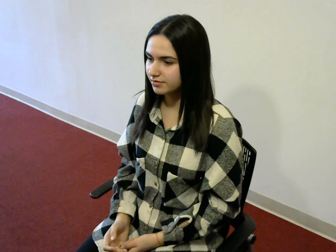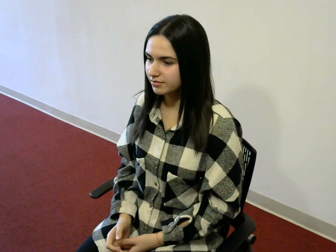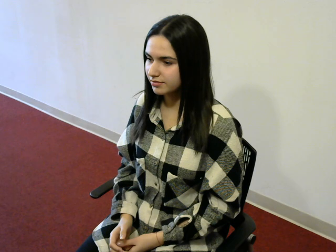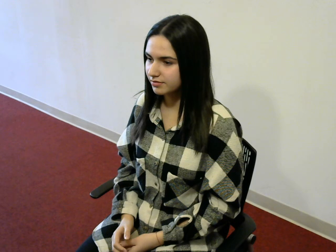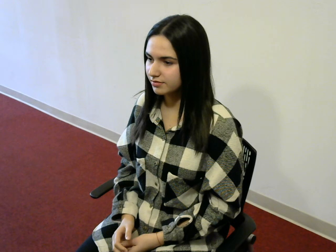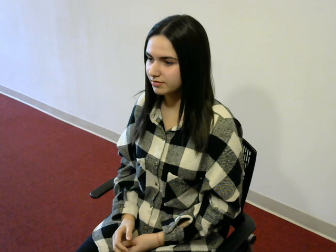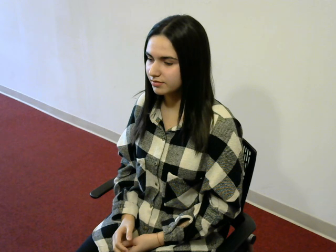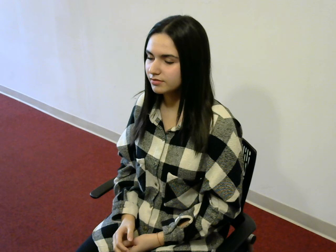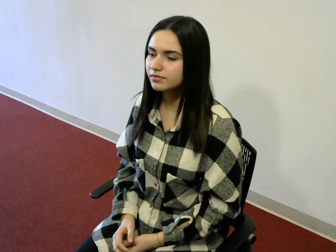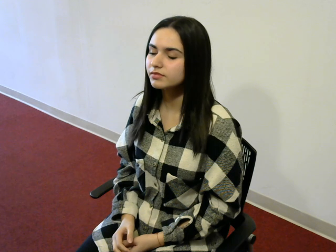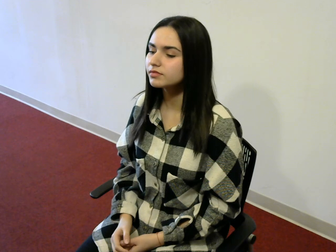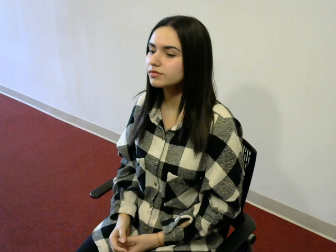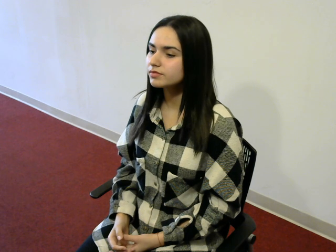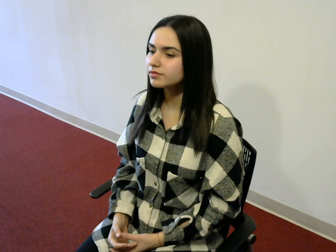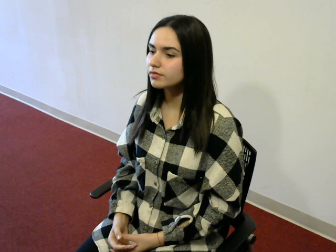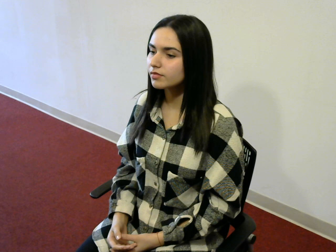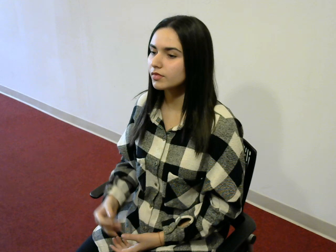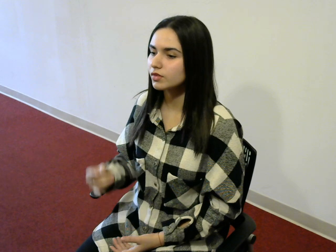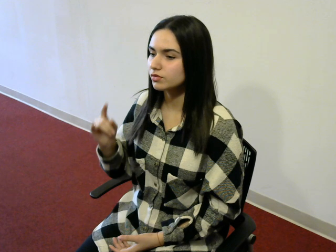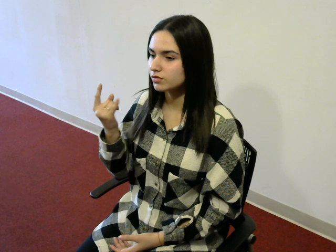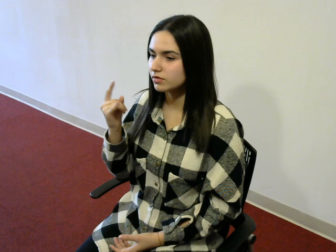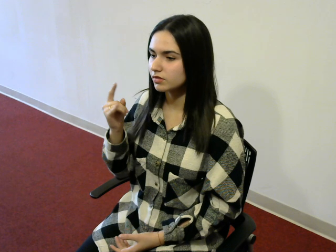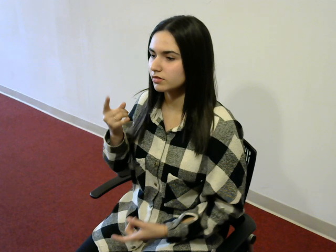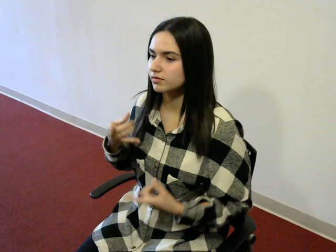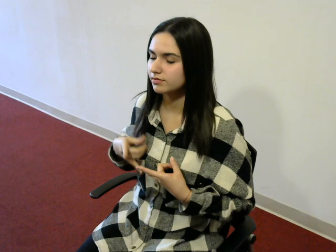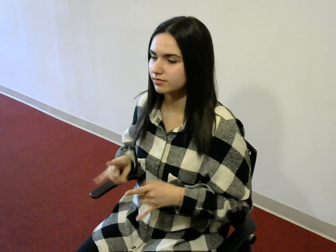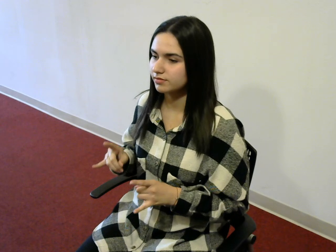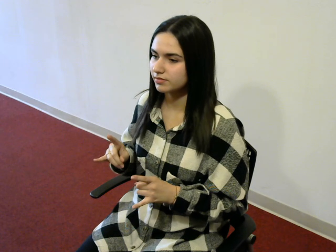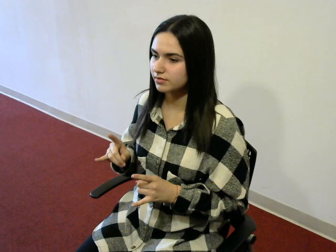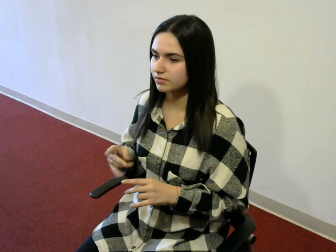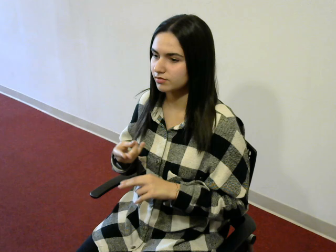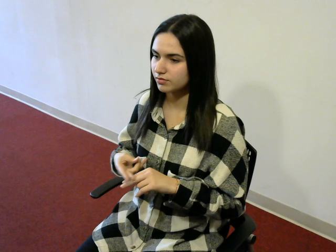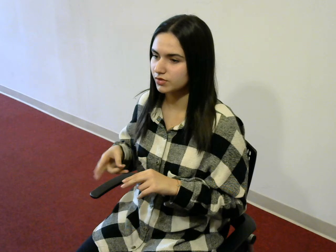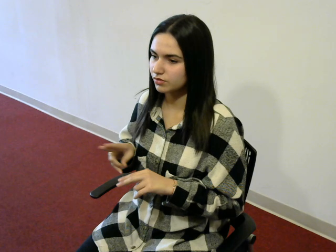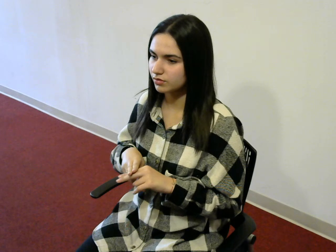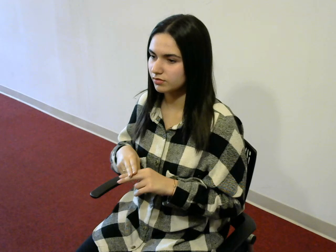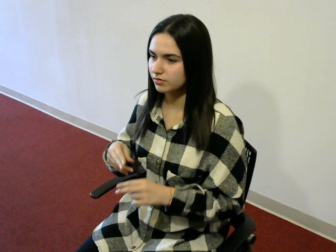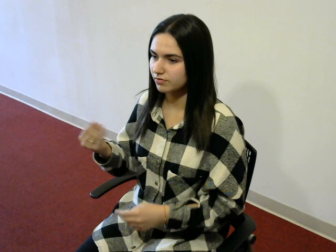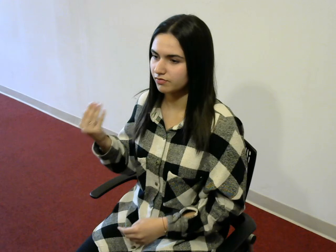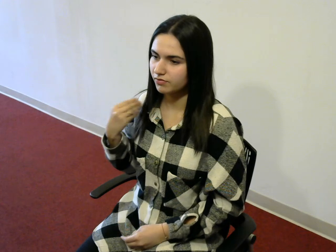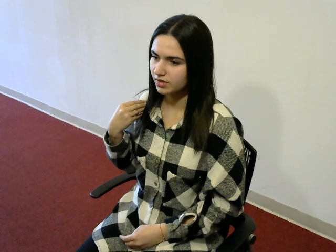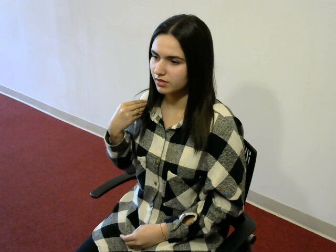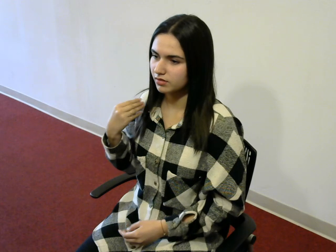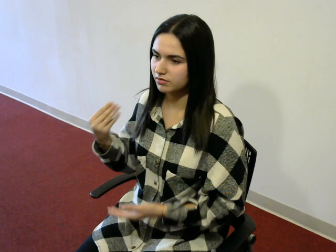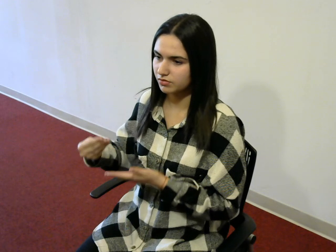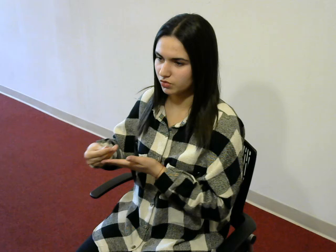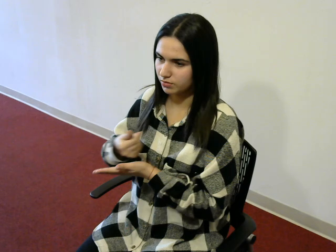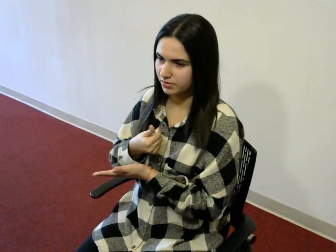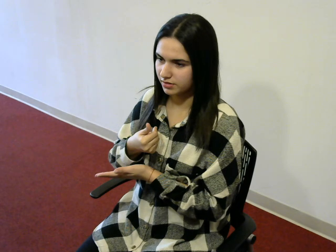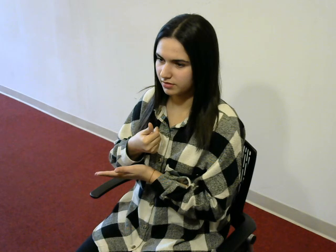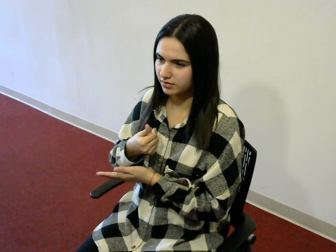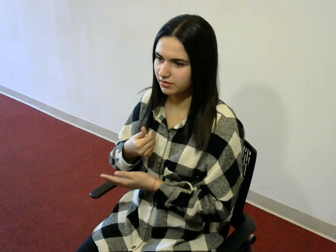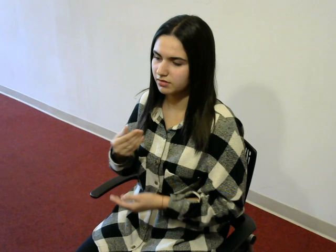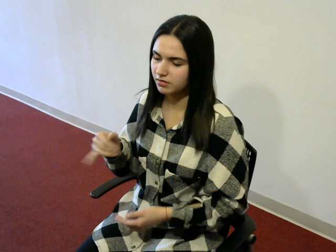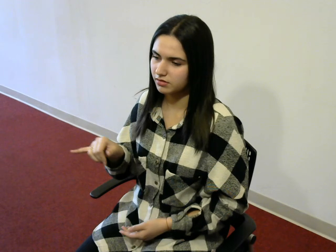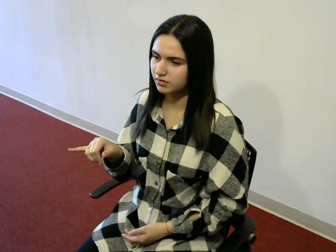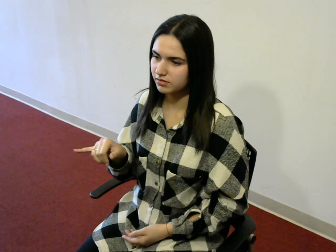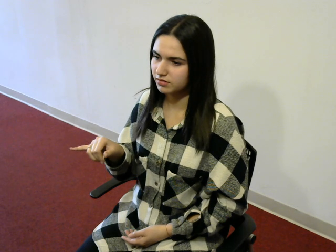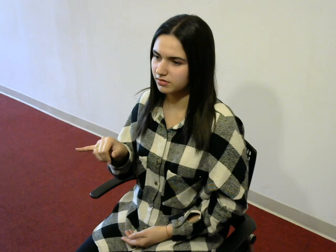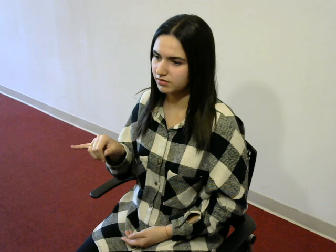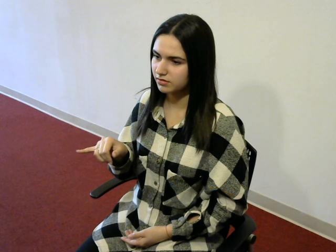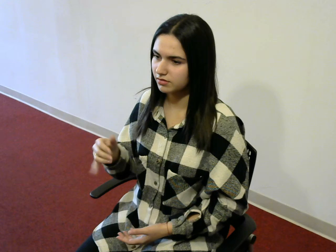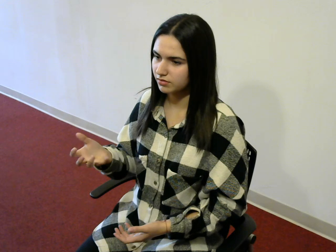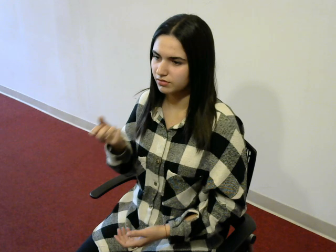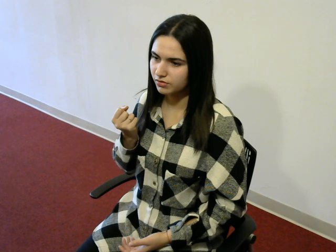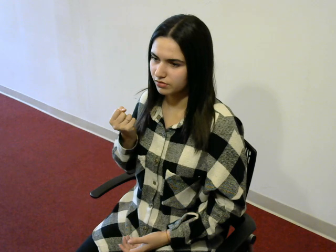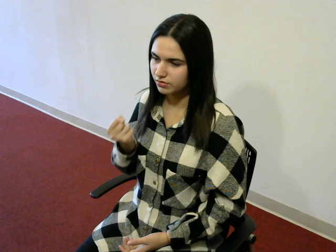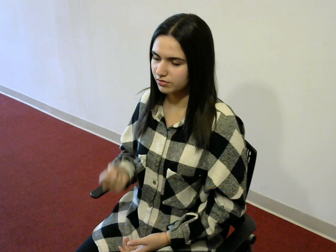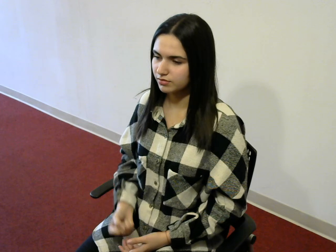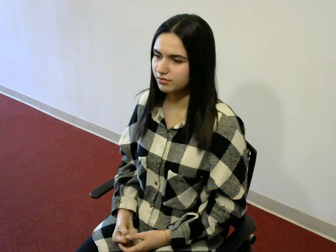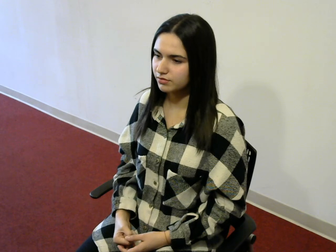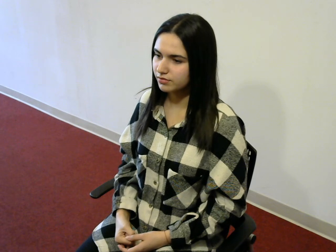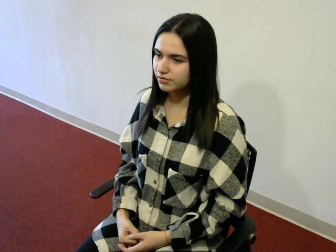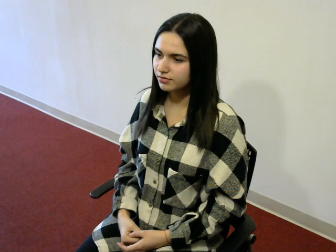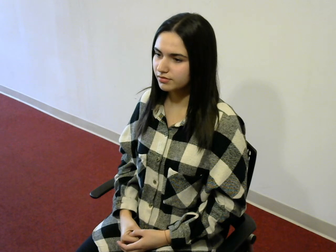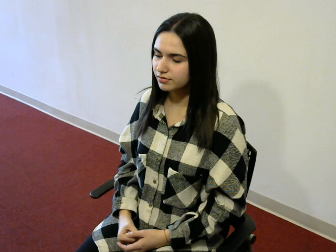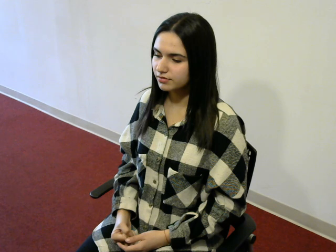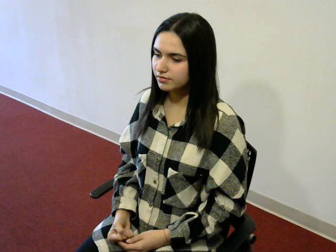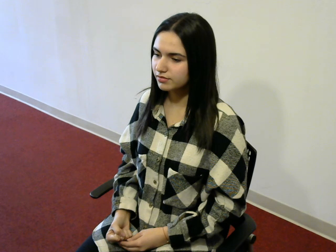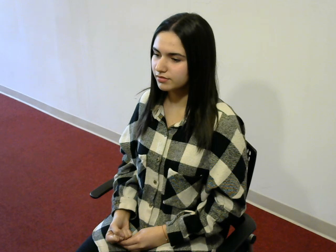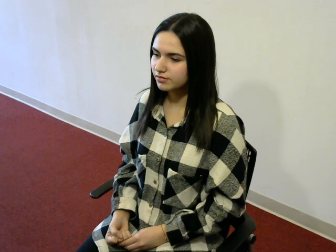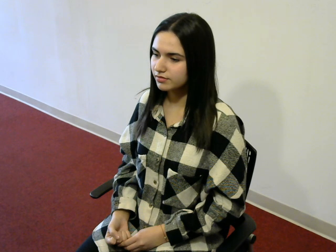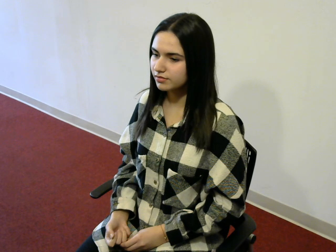Uşağın doğulmasına görə verilən ödəniş hardan alınır?